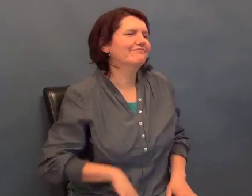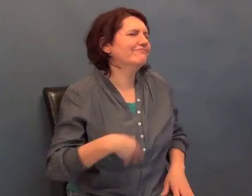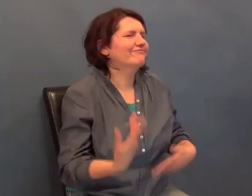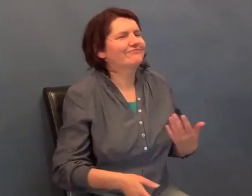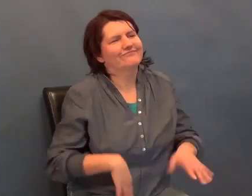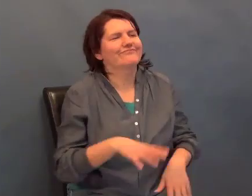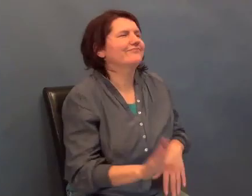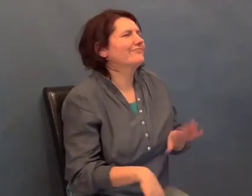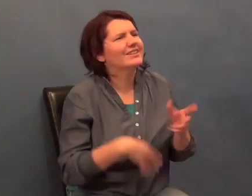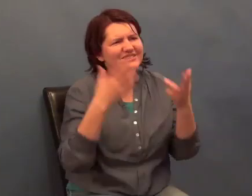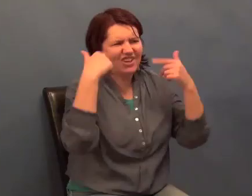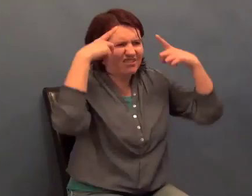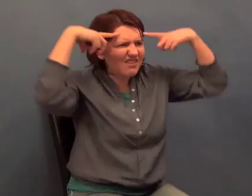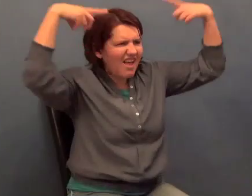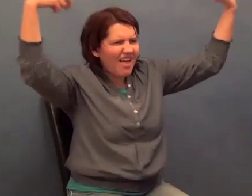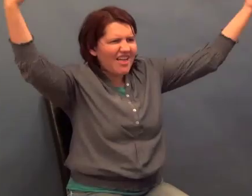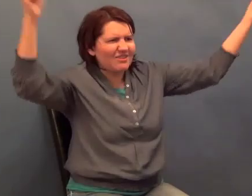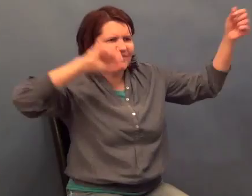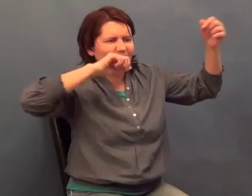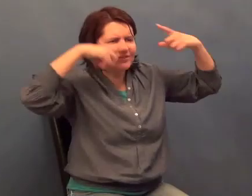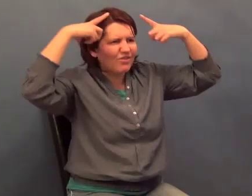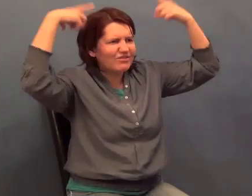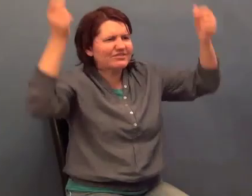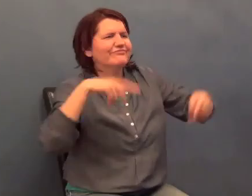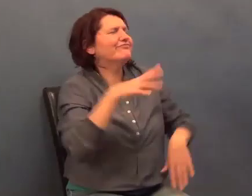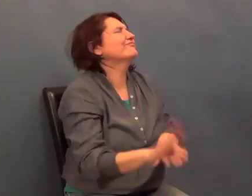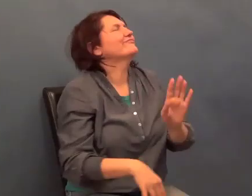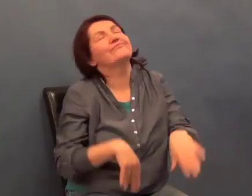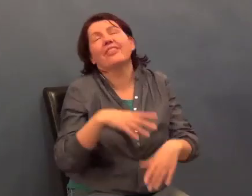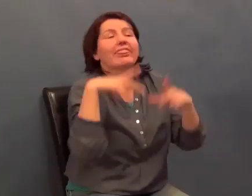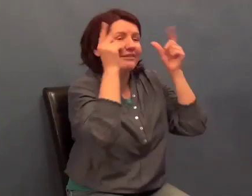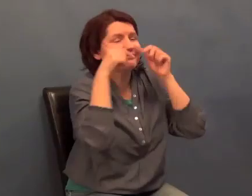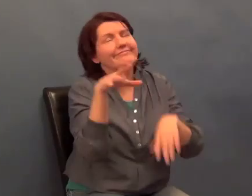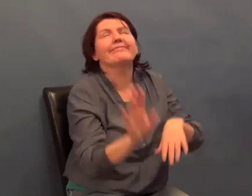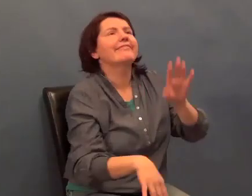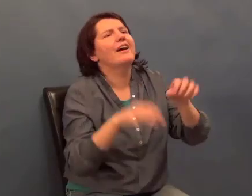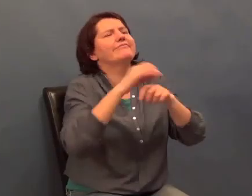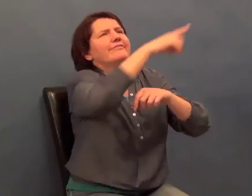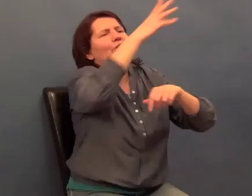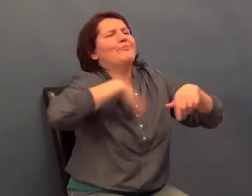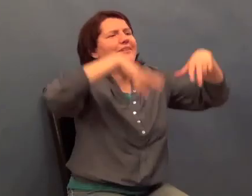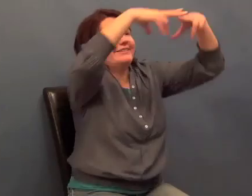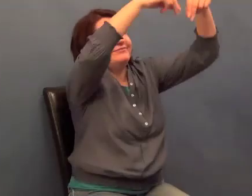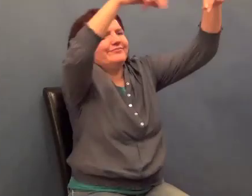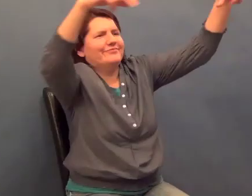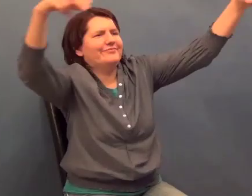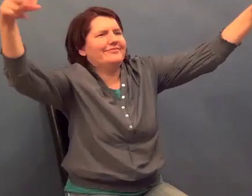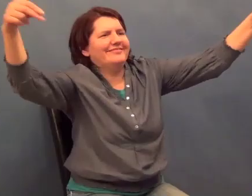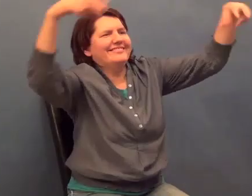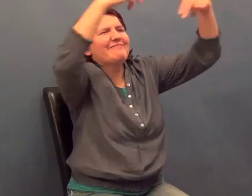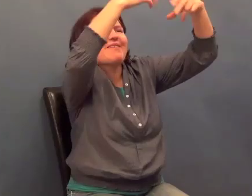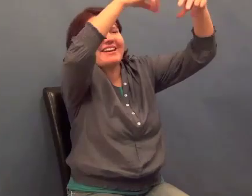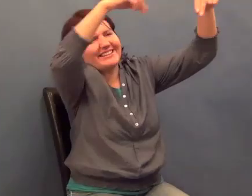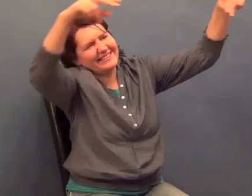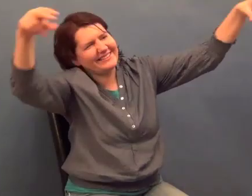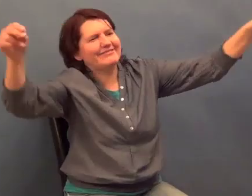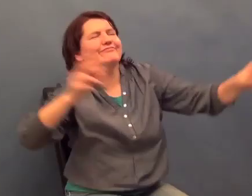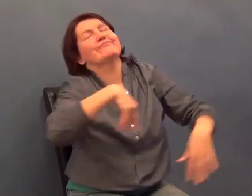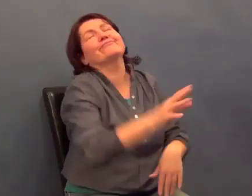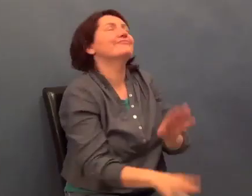Idzie zając z olbrzymimi uszami. A tam na sznurze wisi pranie.